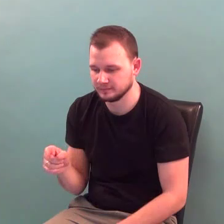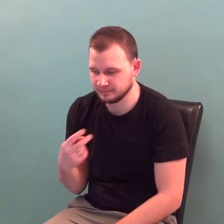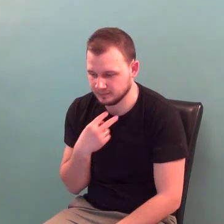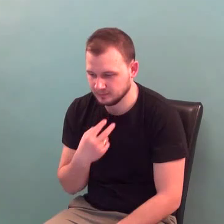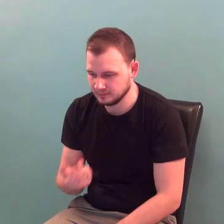Nie da rady.